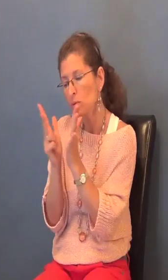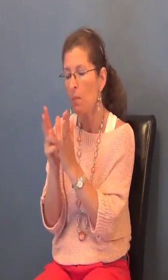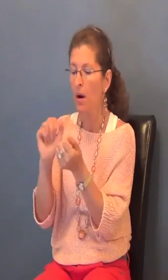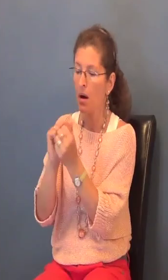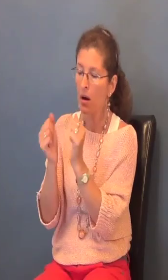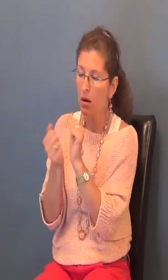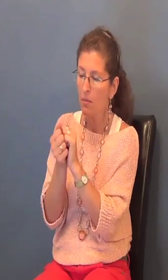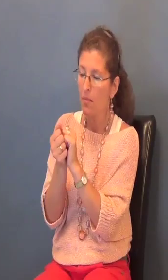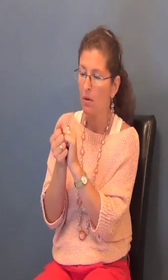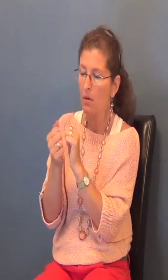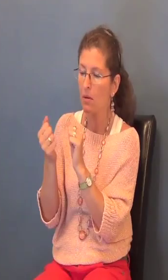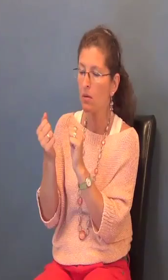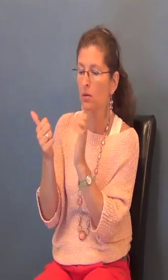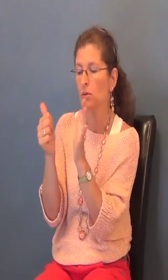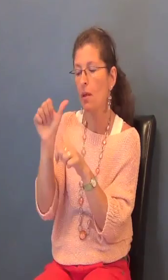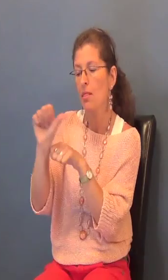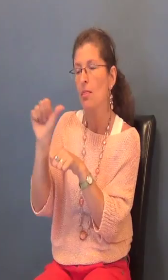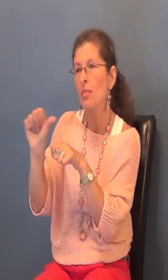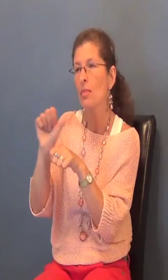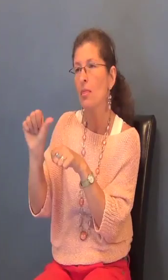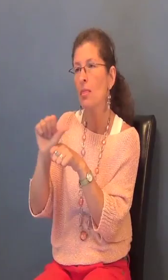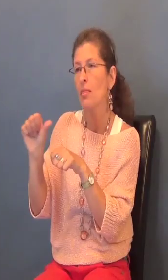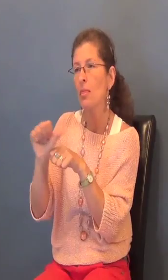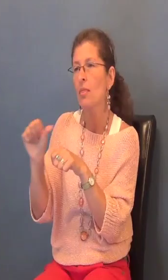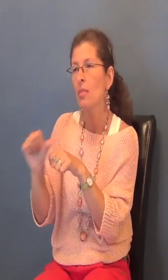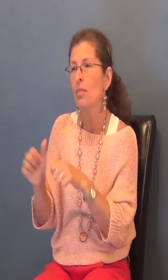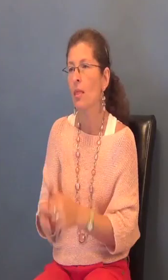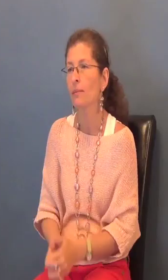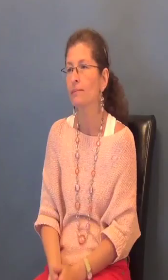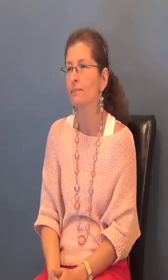Osiemnastego albo jedenastego?